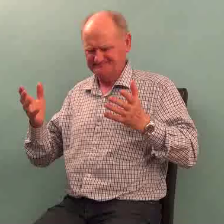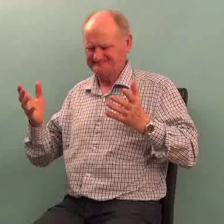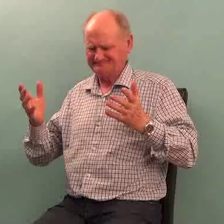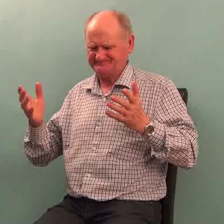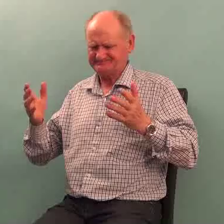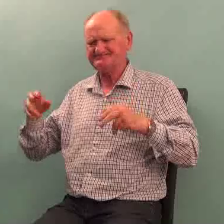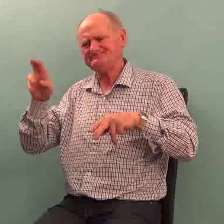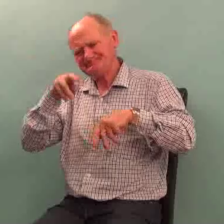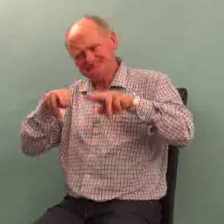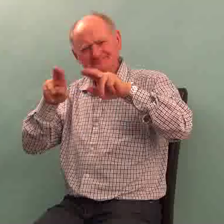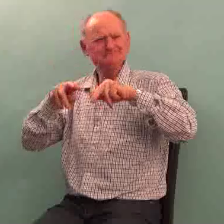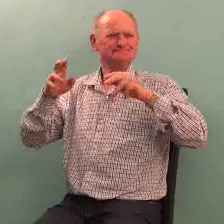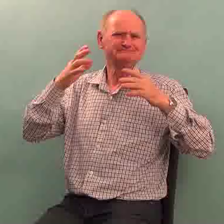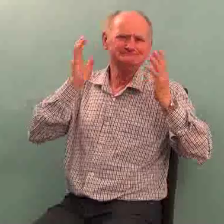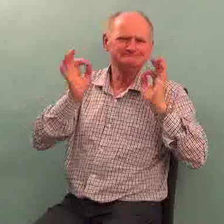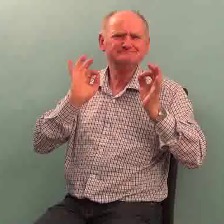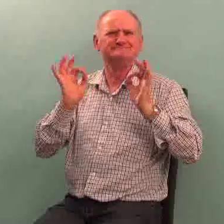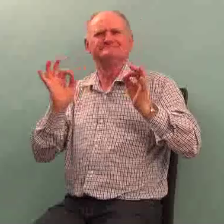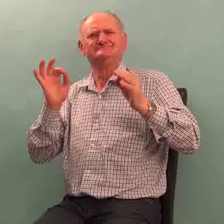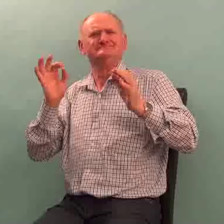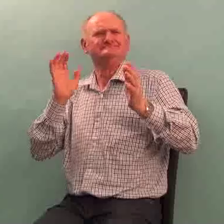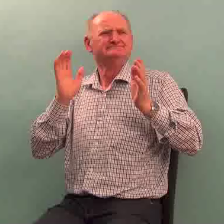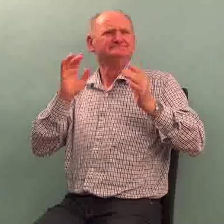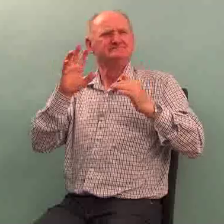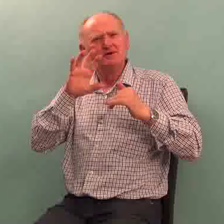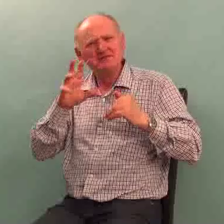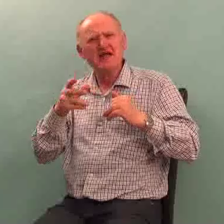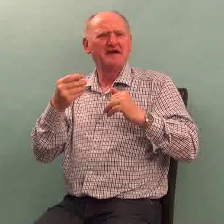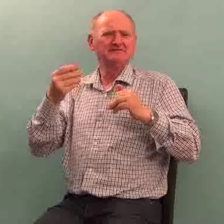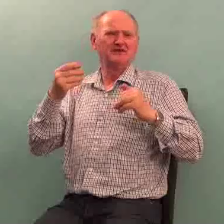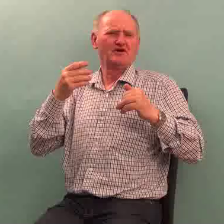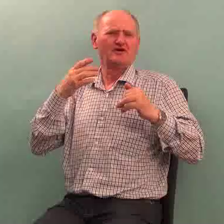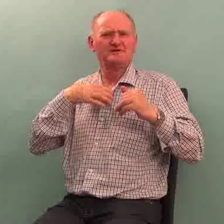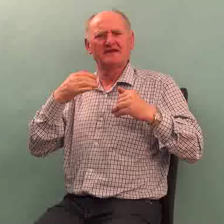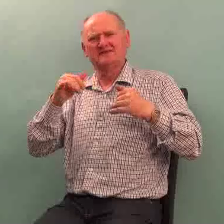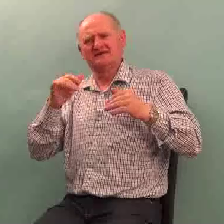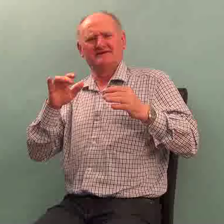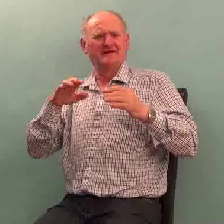Zwiedzają, oglądają piękne ubrania na wystawach.